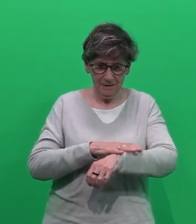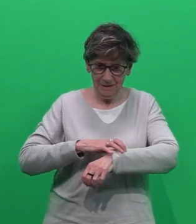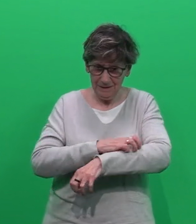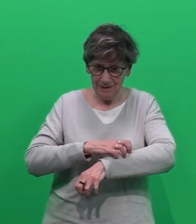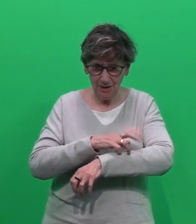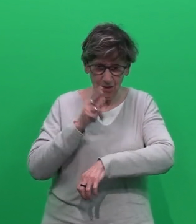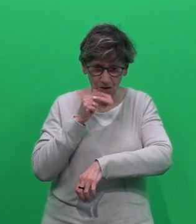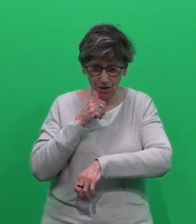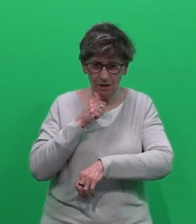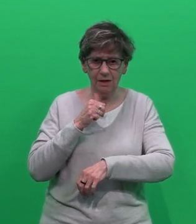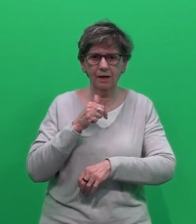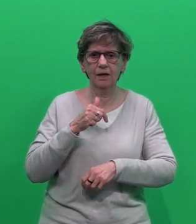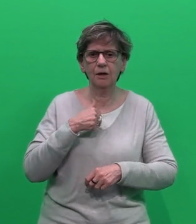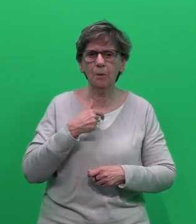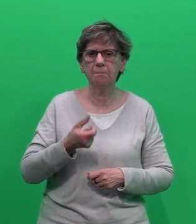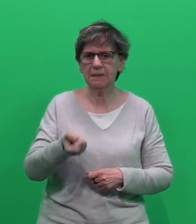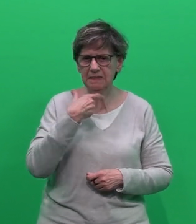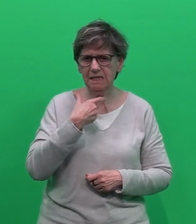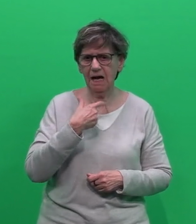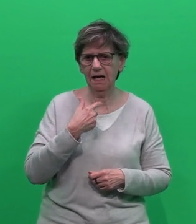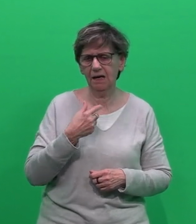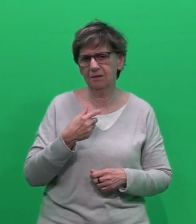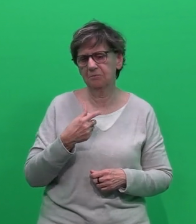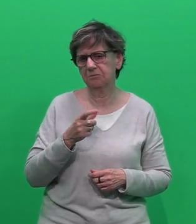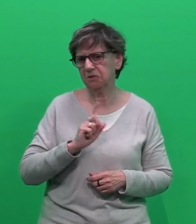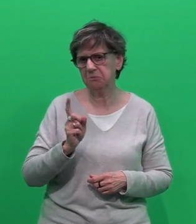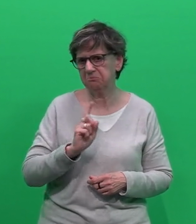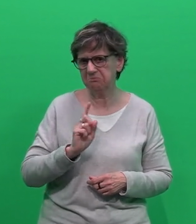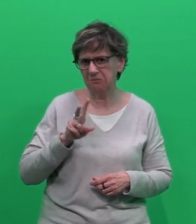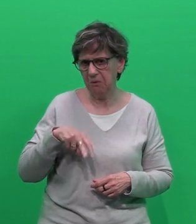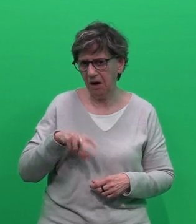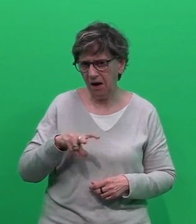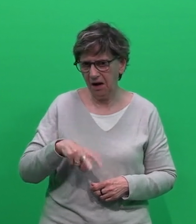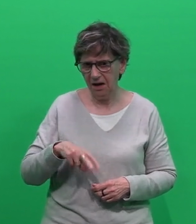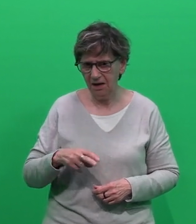Quan em pica i em fa mal el braç no em prenc mai cap pastilla.